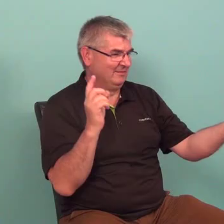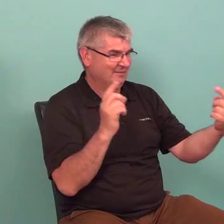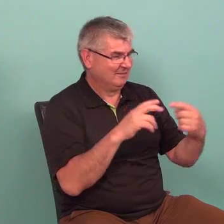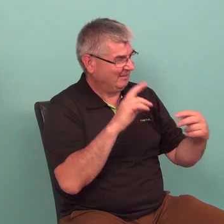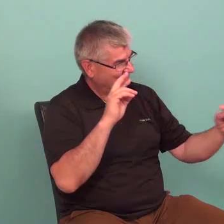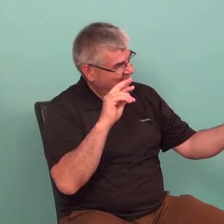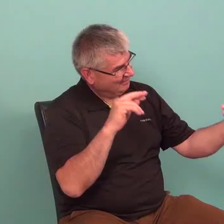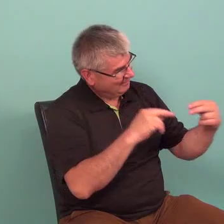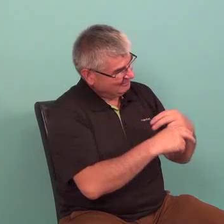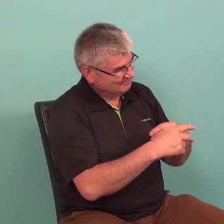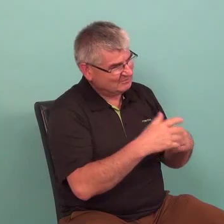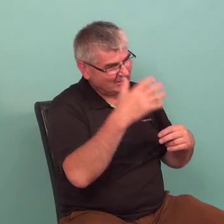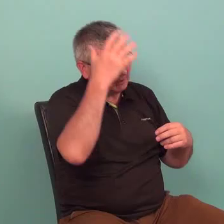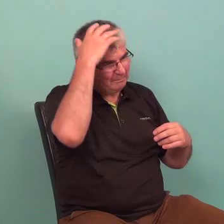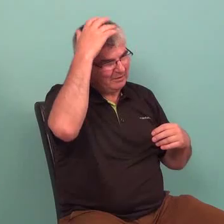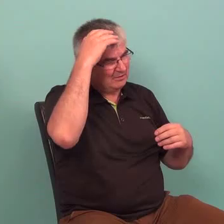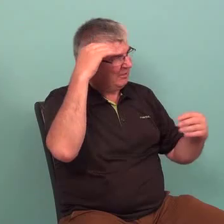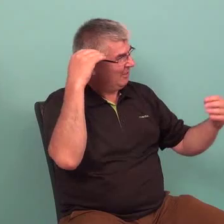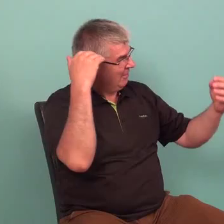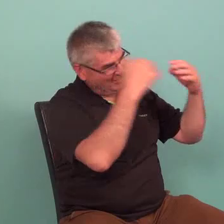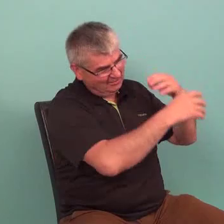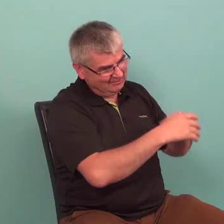W trakcie mijania patrzą na siebie i kapelusz spada chłopcu z głowy.